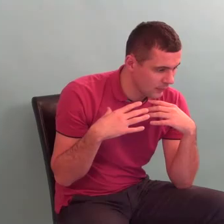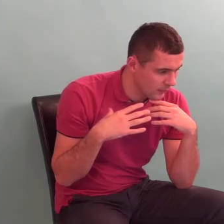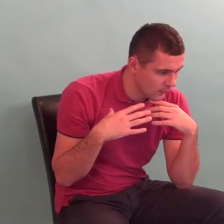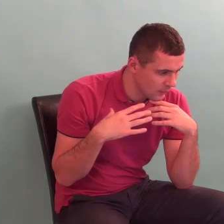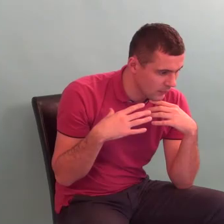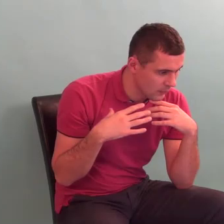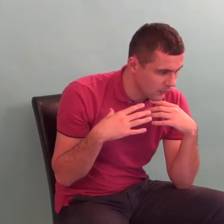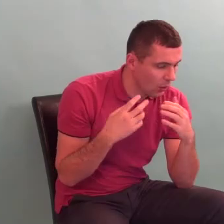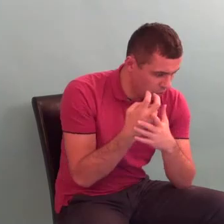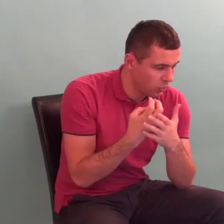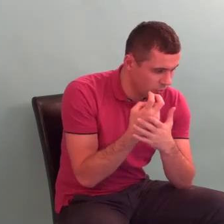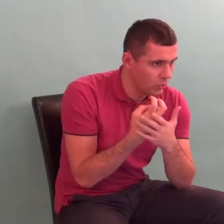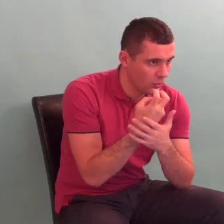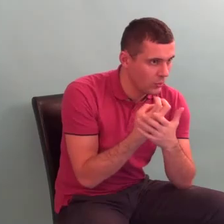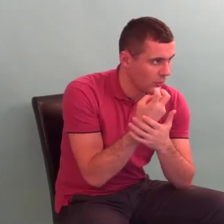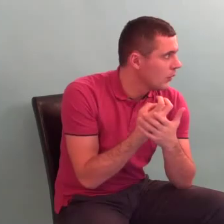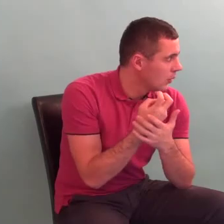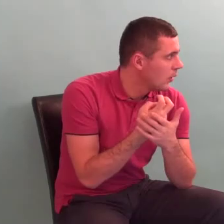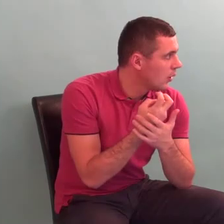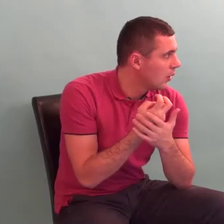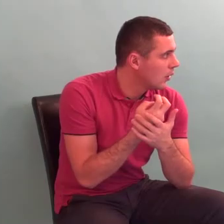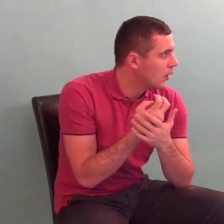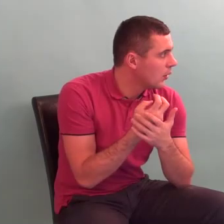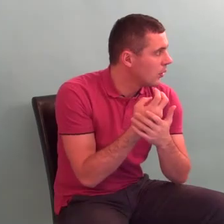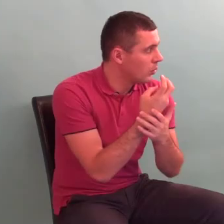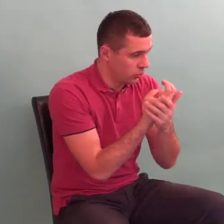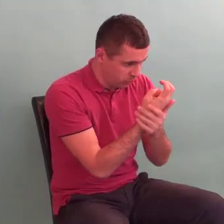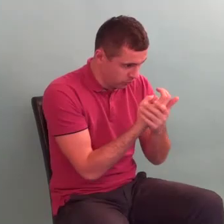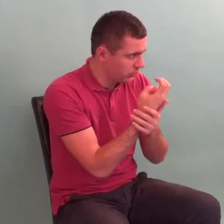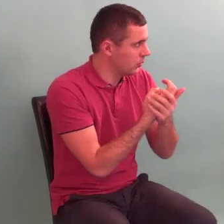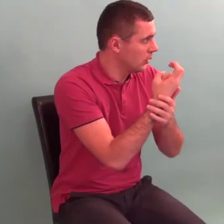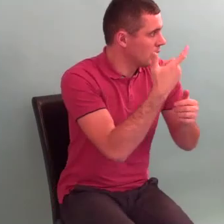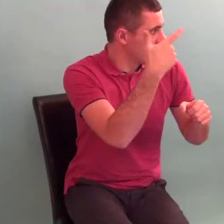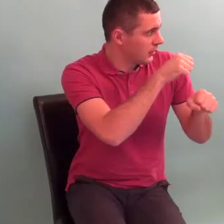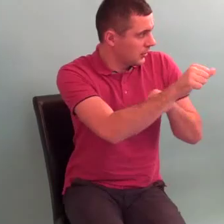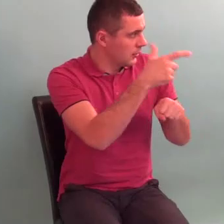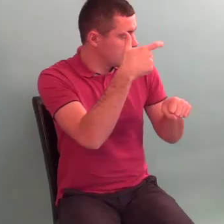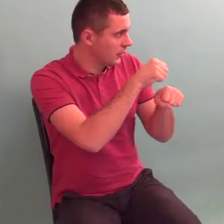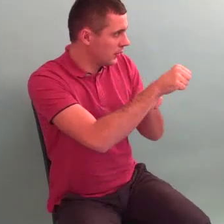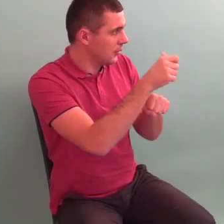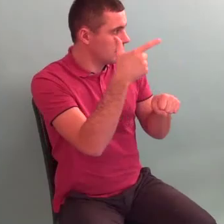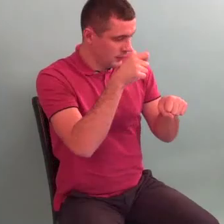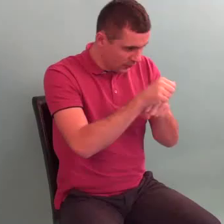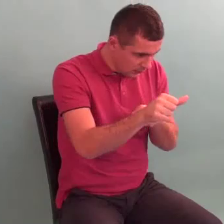Luty dwa tysiące jedenaście.